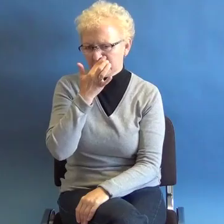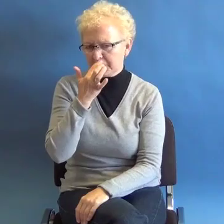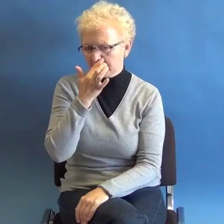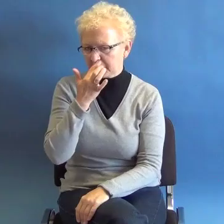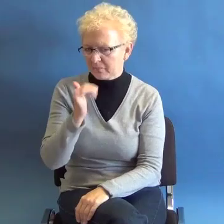Tak.